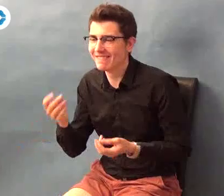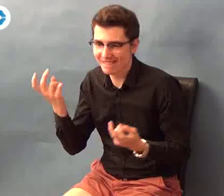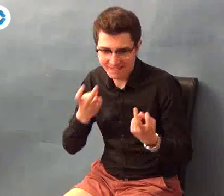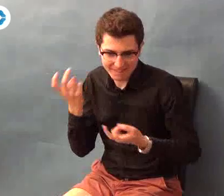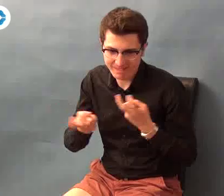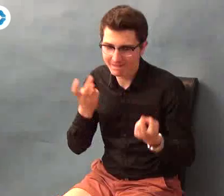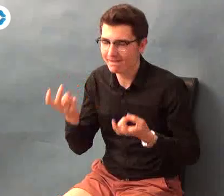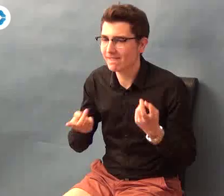Szukają.